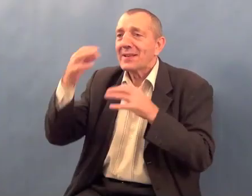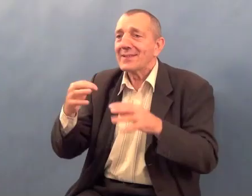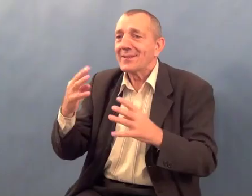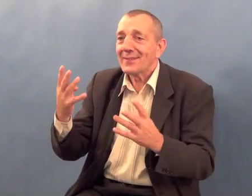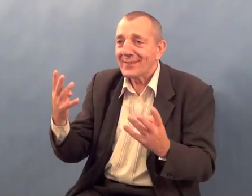Muzyka.